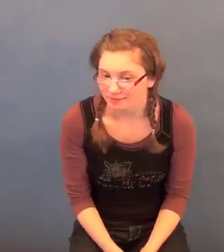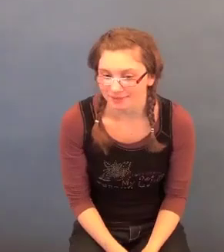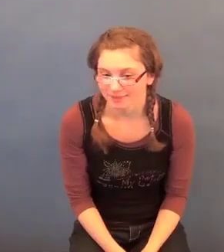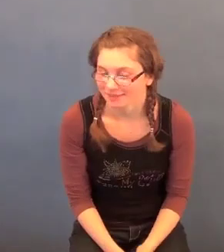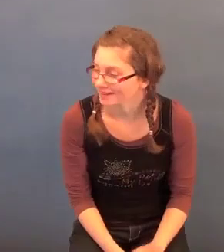Sobota.